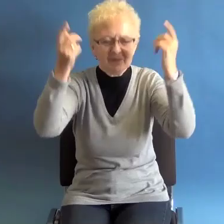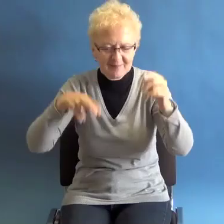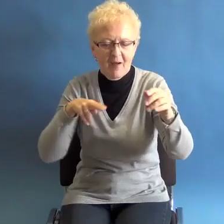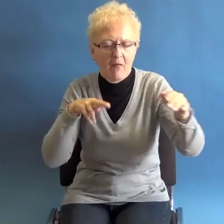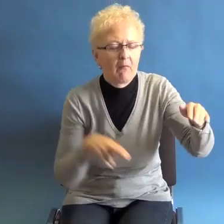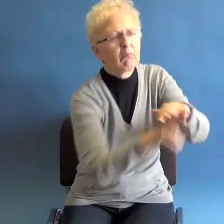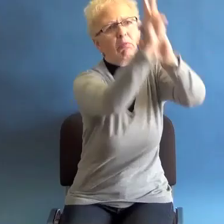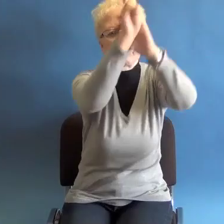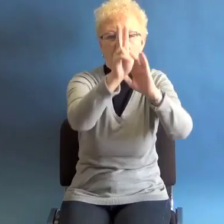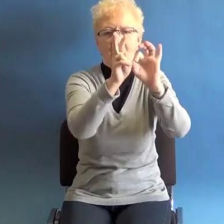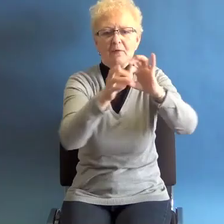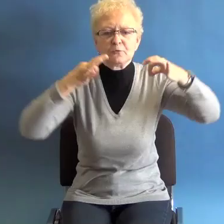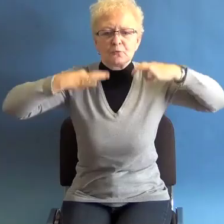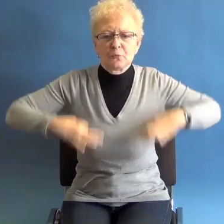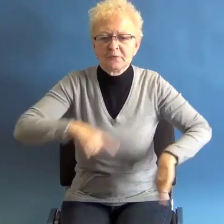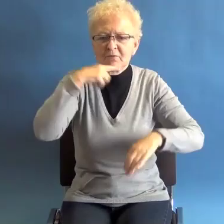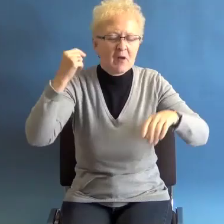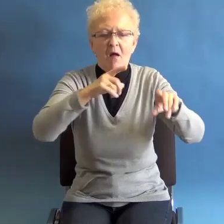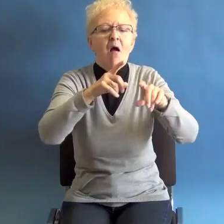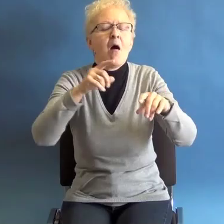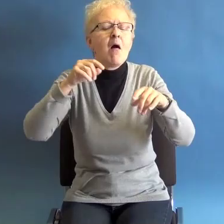Nagle królik wchodzi w czerwoną sukienkę.